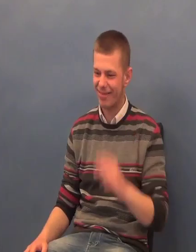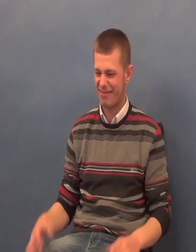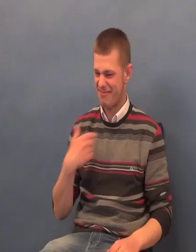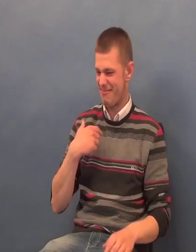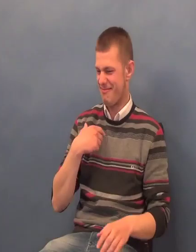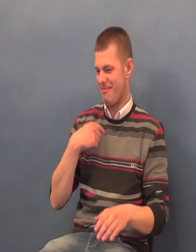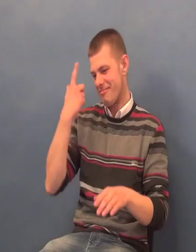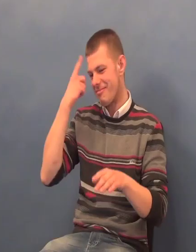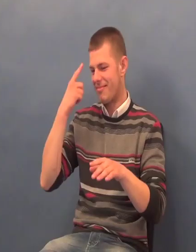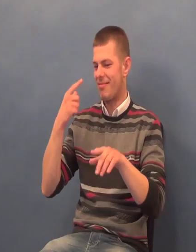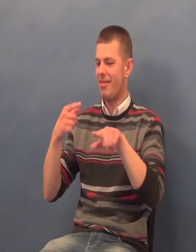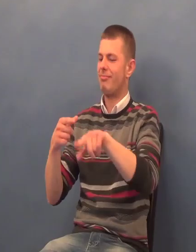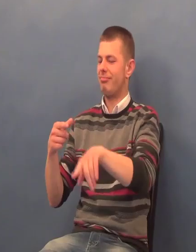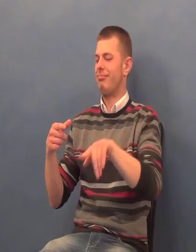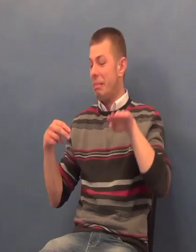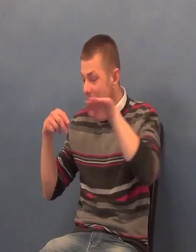Myślałem, że to pokazuje, że trzeba uważać na nadjeżdżający samochód.